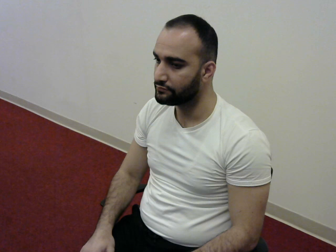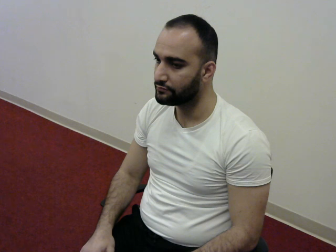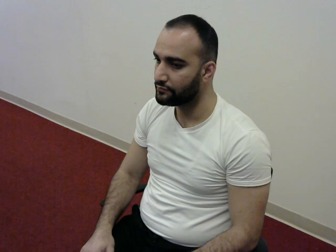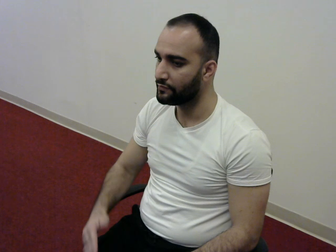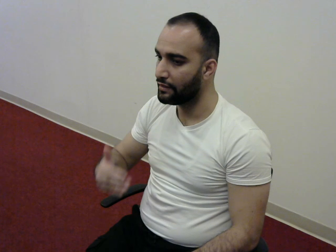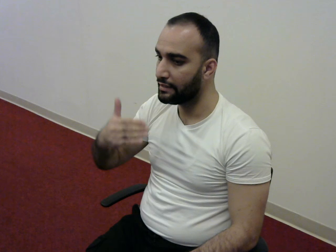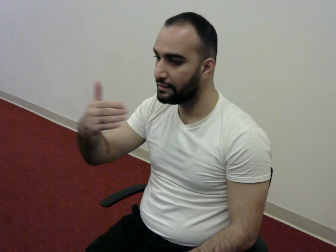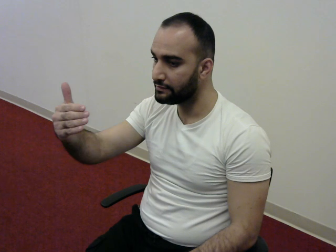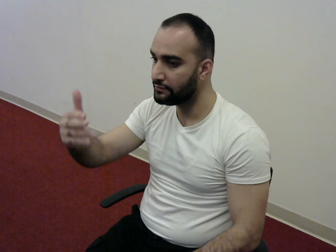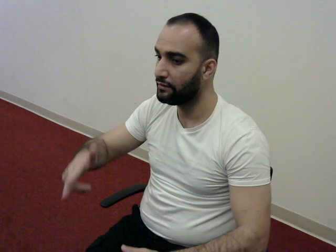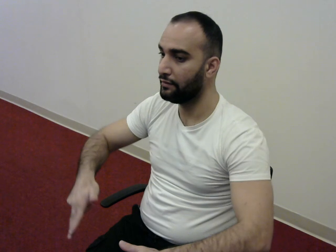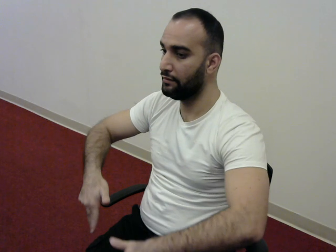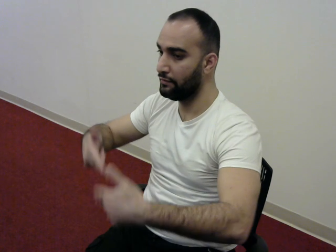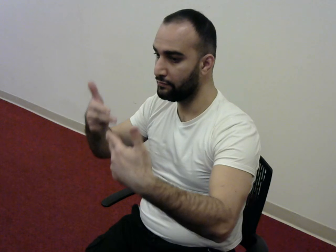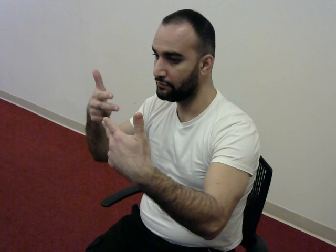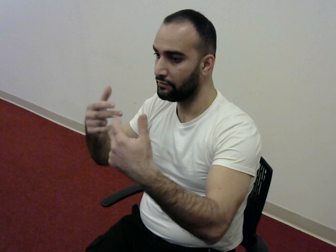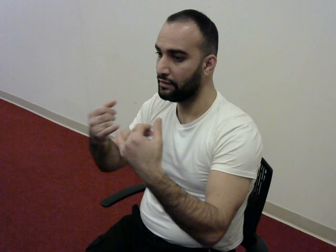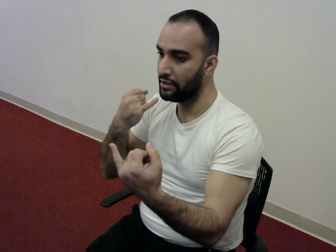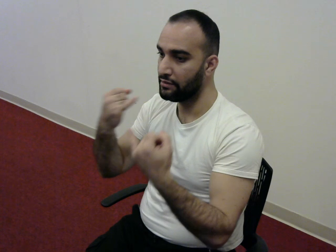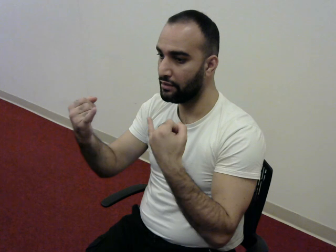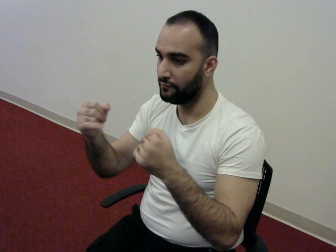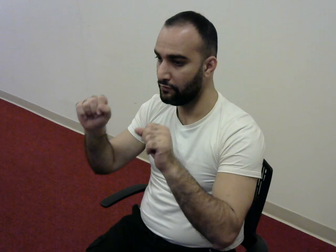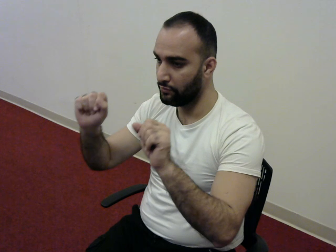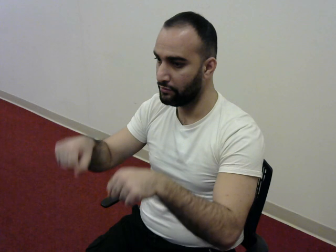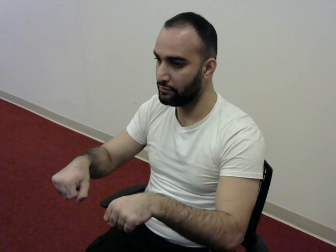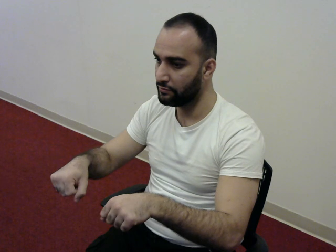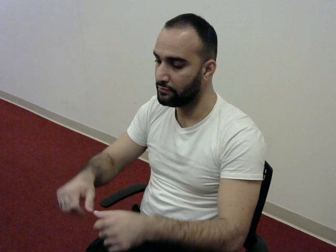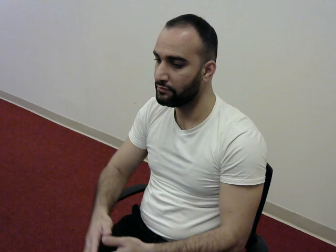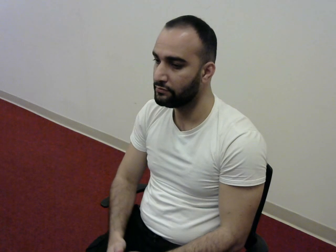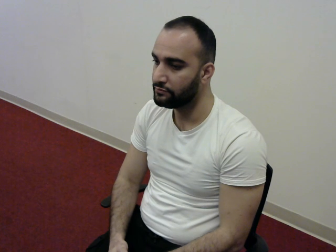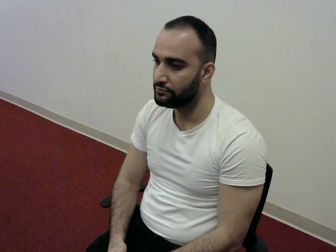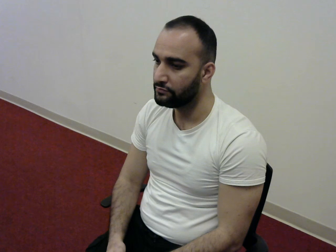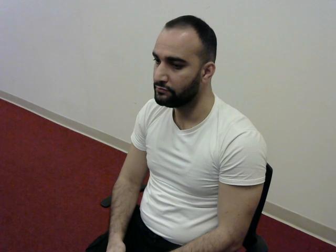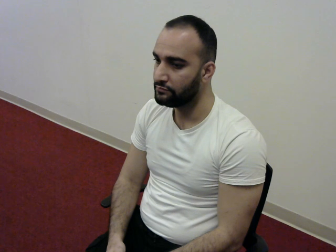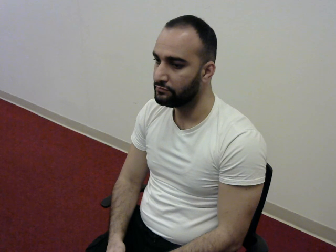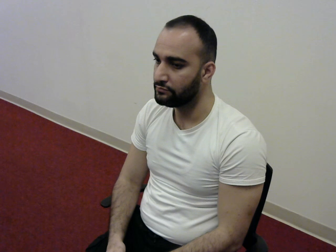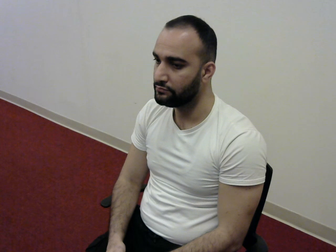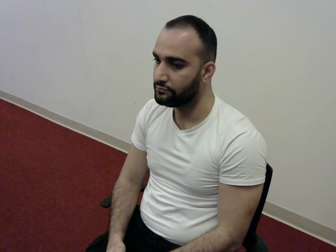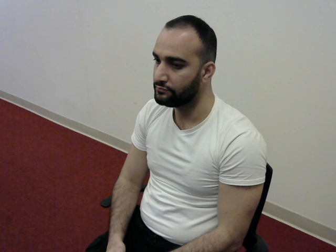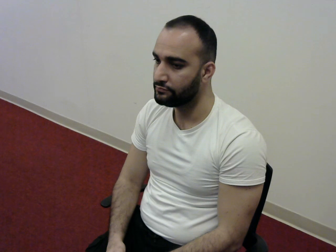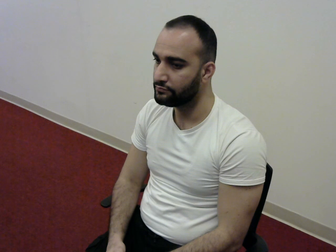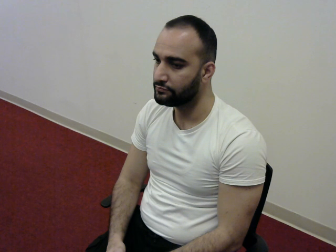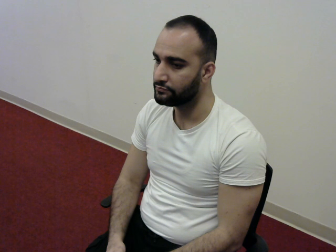Sizinlə görüntülü danışmaq olar?